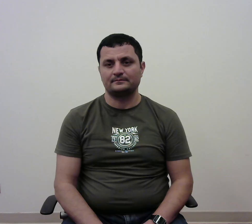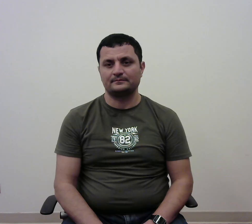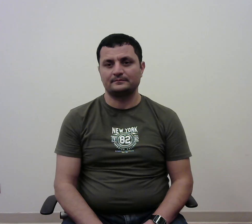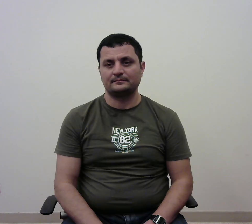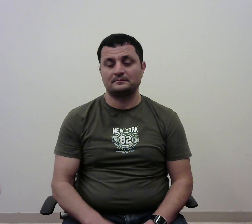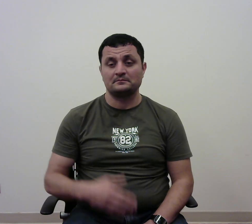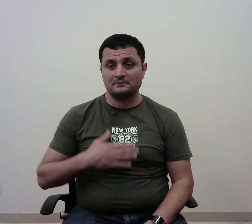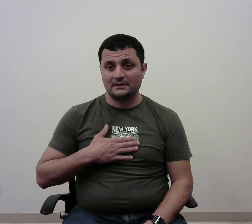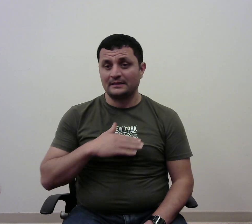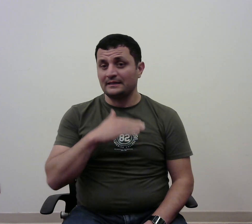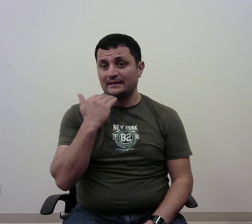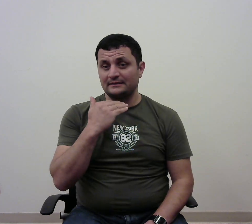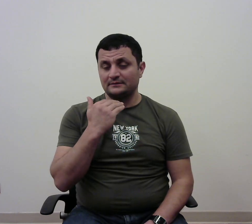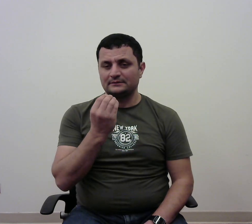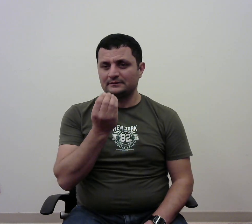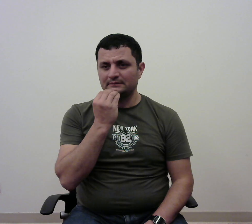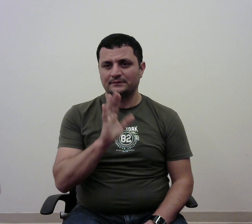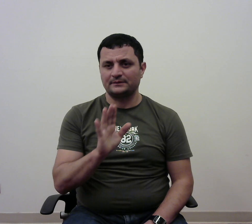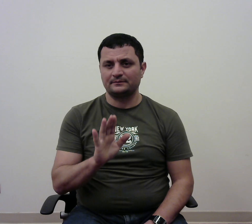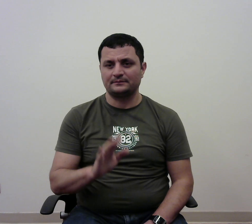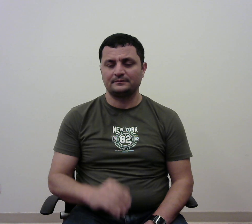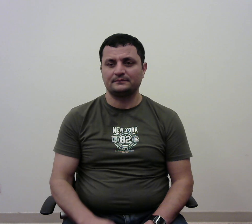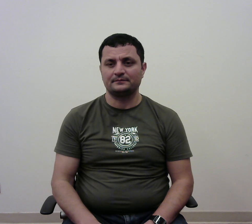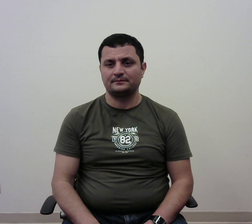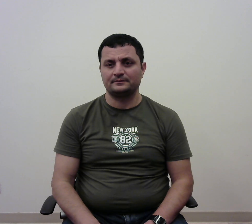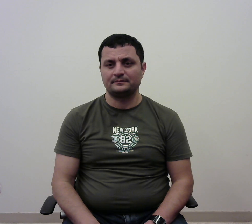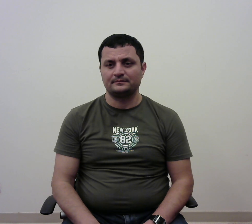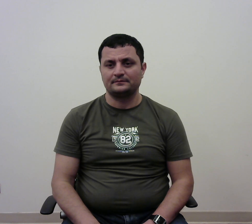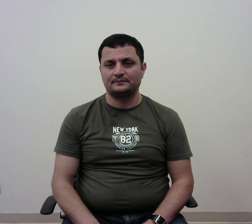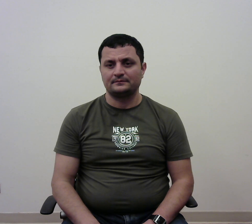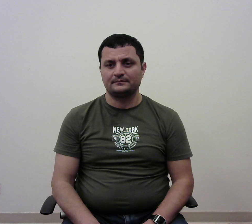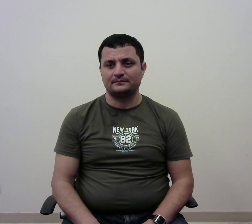Mən ət yemirəm